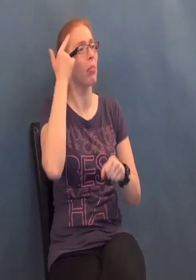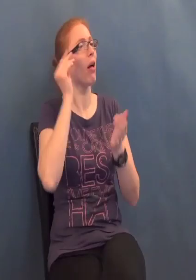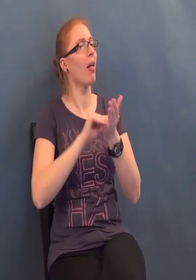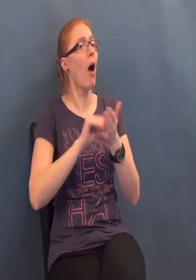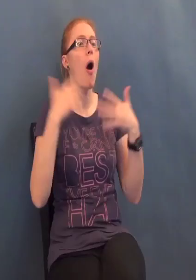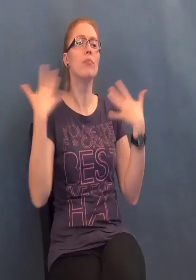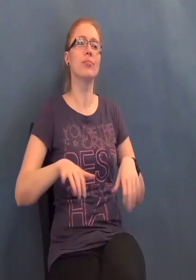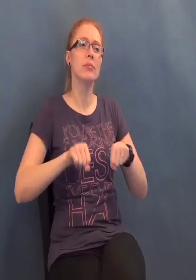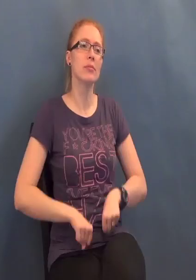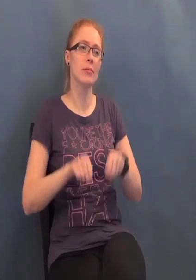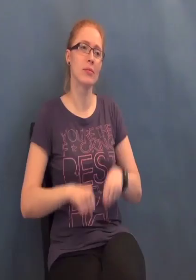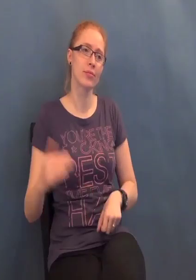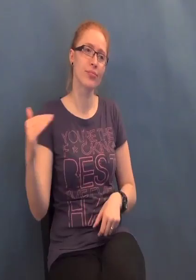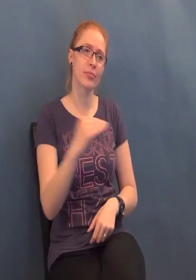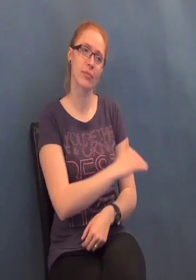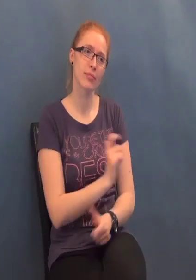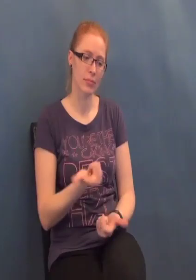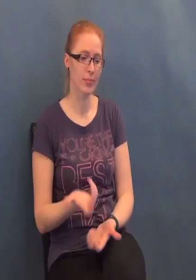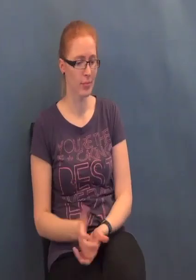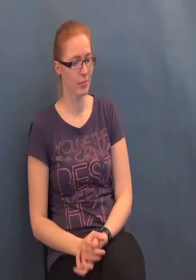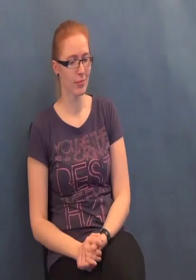Z przyzwyczajenia myślisz, że nie ma pociągu, a tu jedzie drezyna.